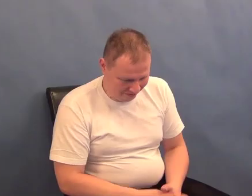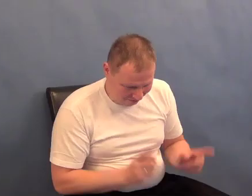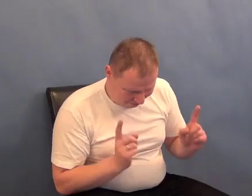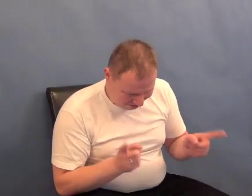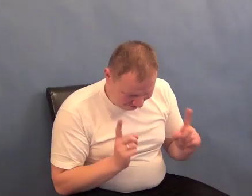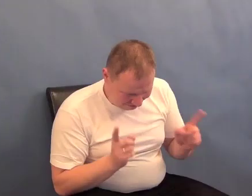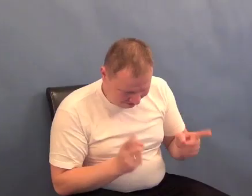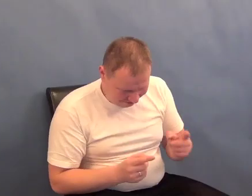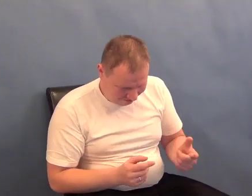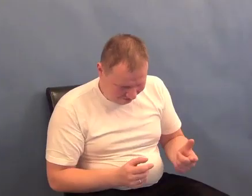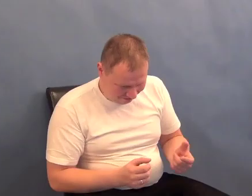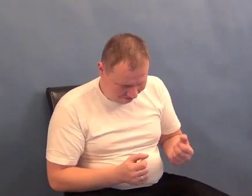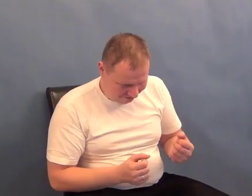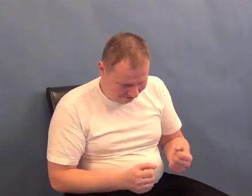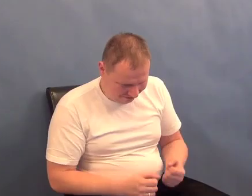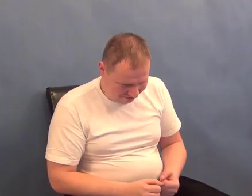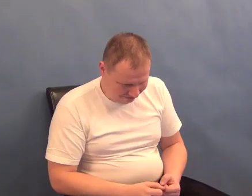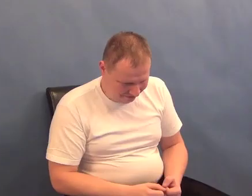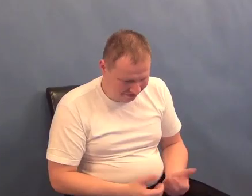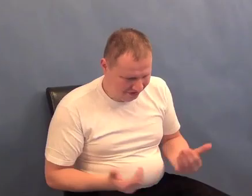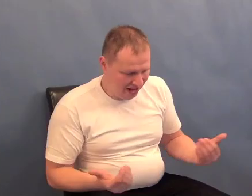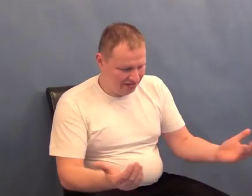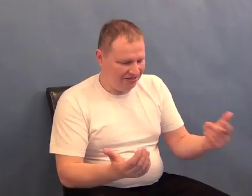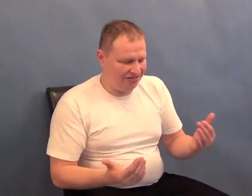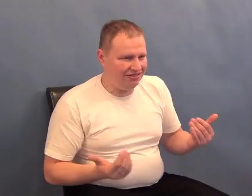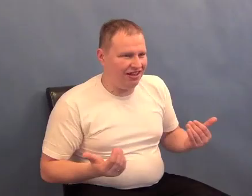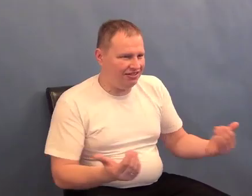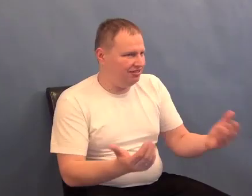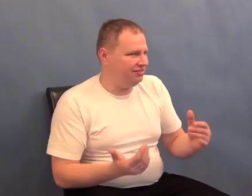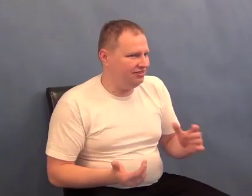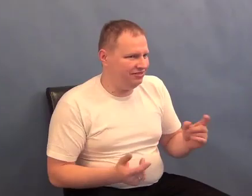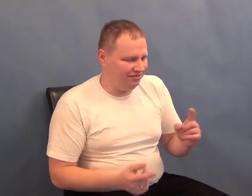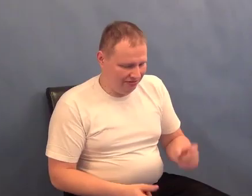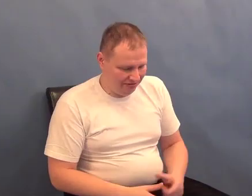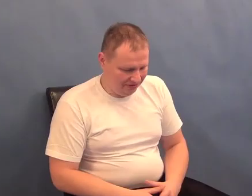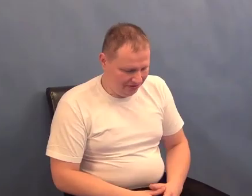Uważać na sanki.